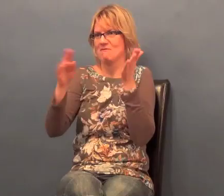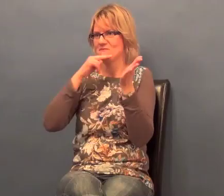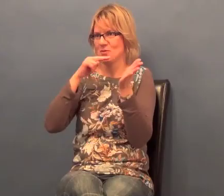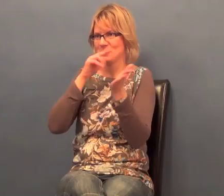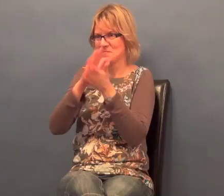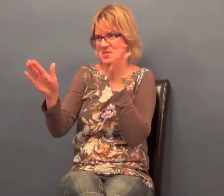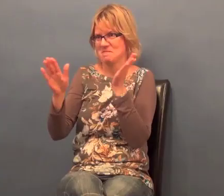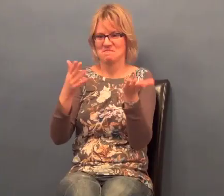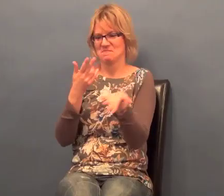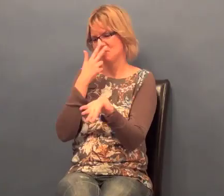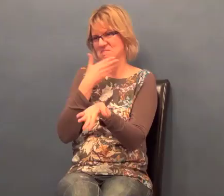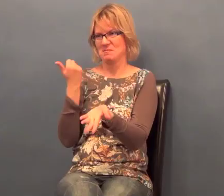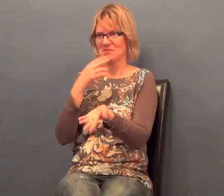Widzę, że nie ma wody.